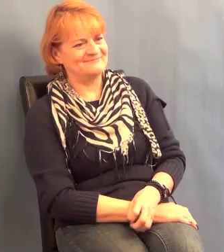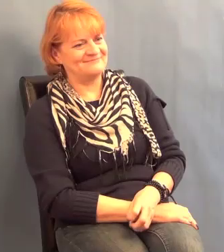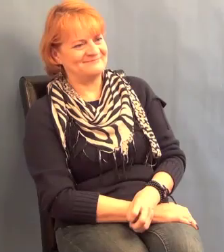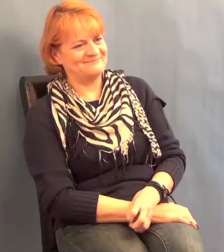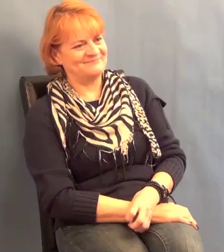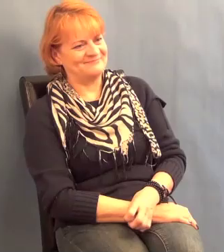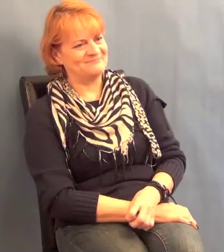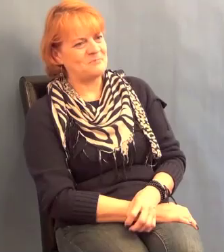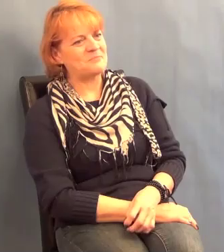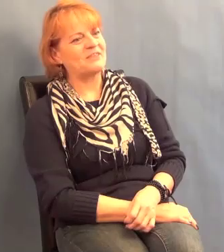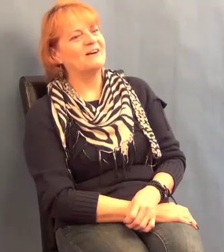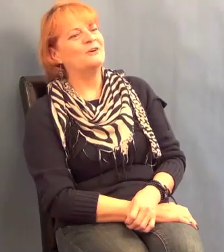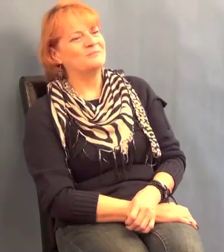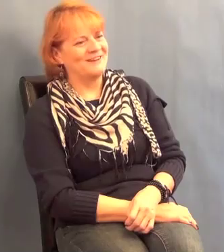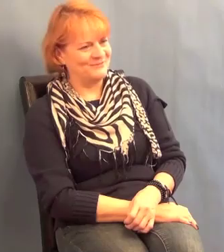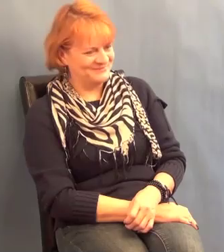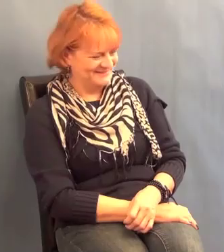Ryba była w kulistym akwarium.